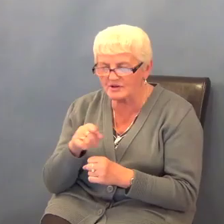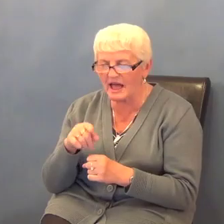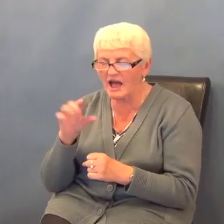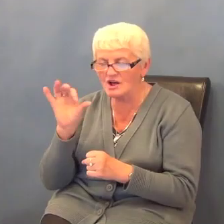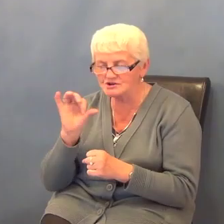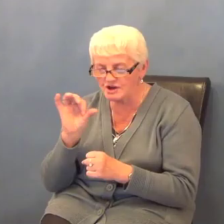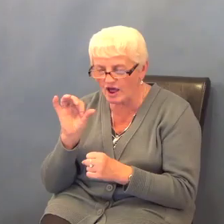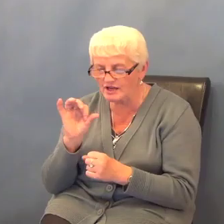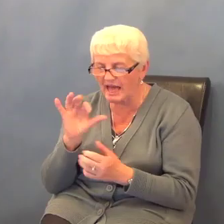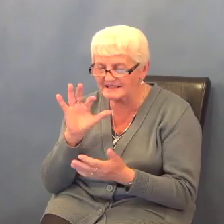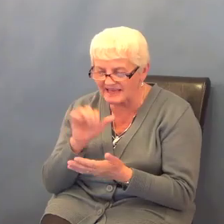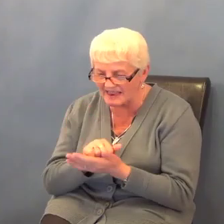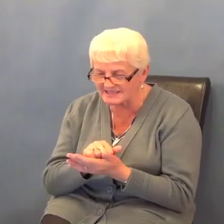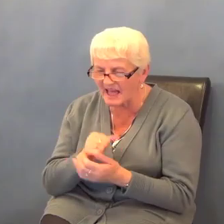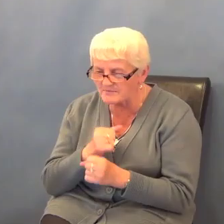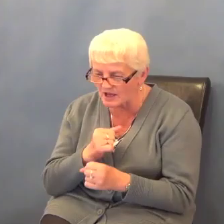Środa zajęta, pracuję.